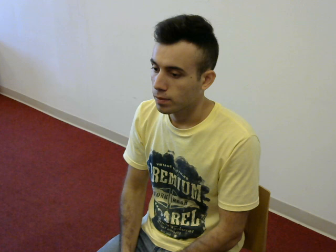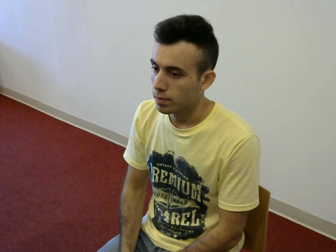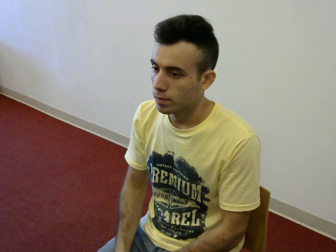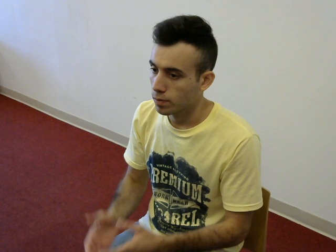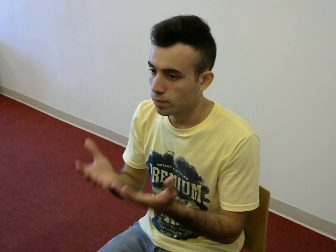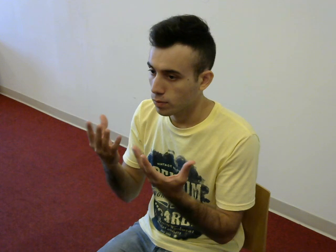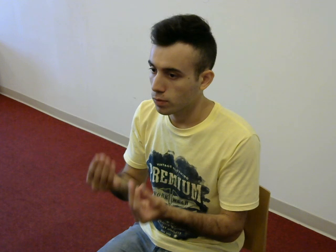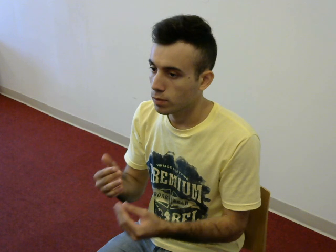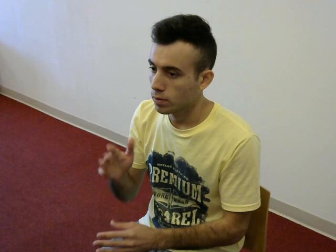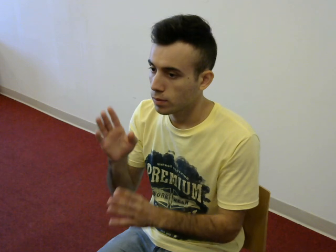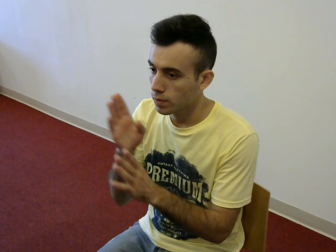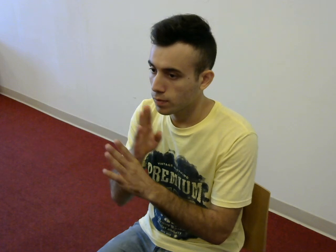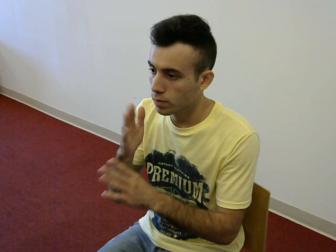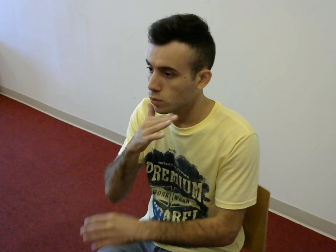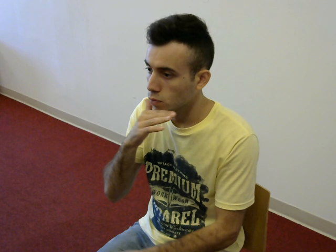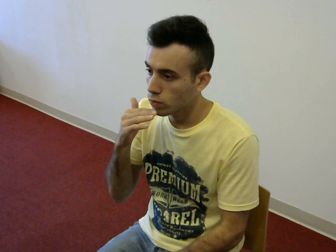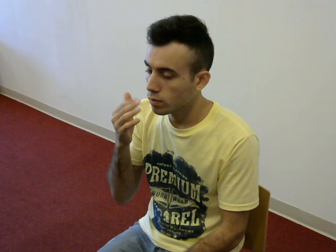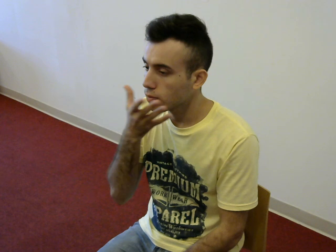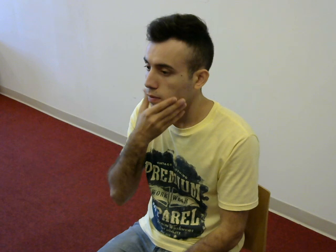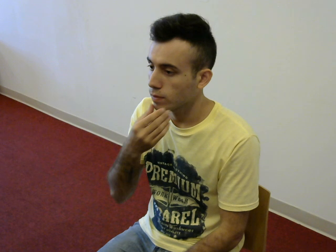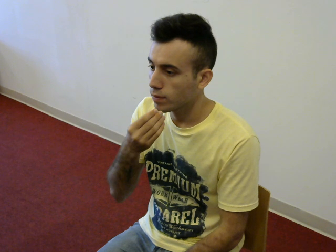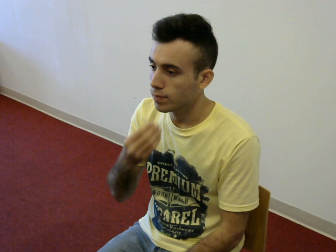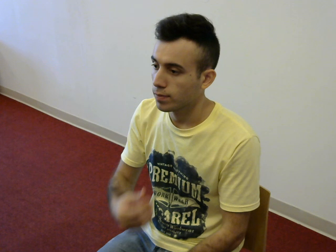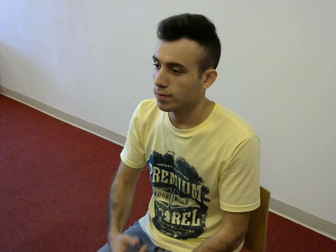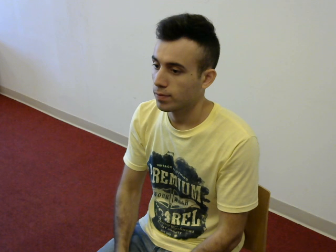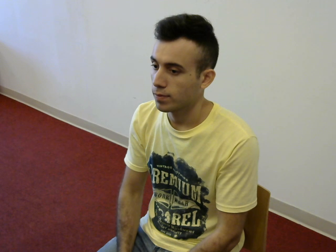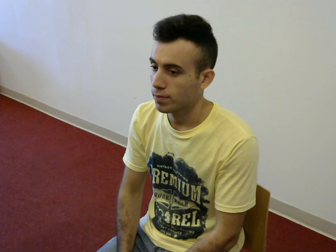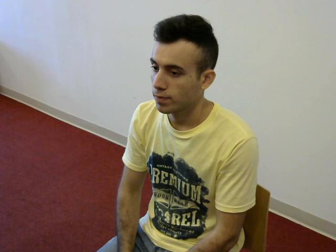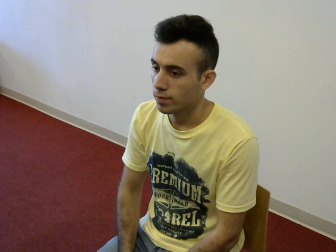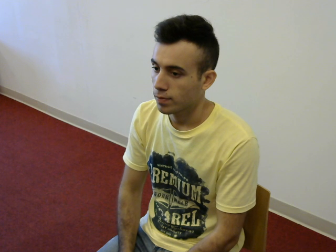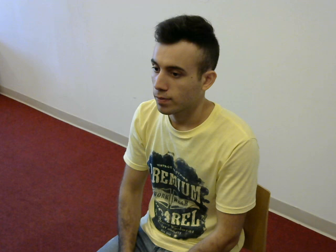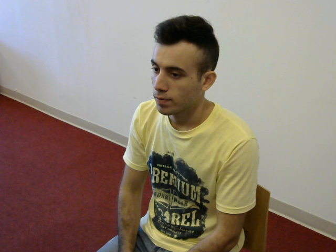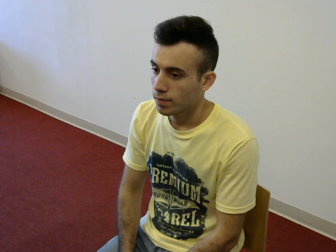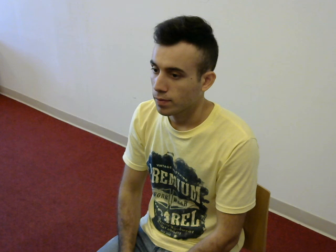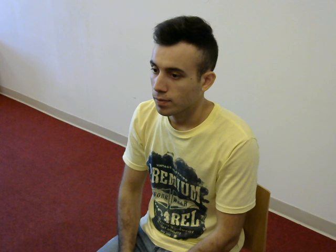Bu gün hava çox gözəldir